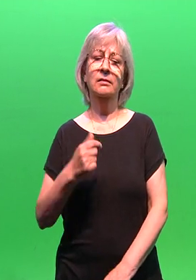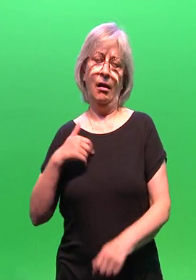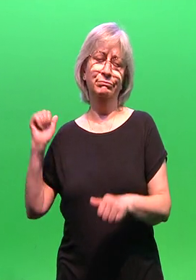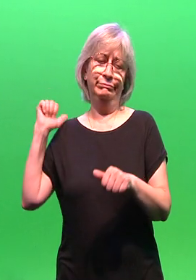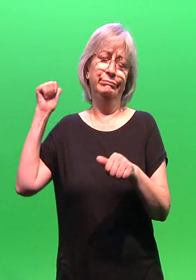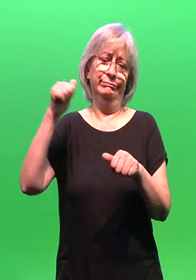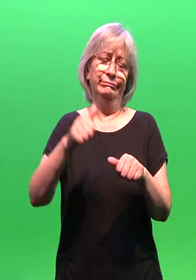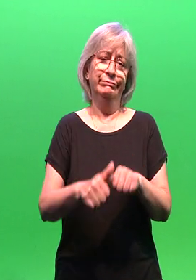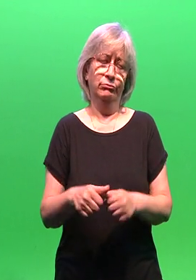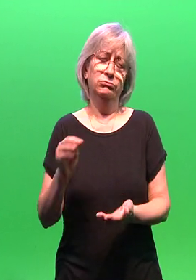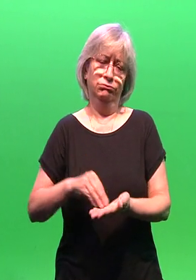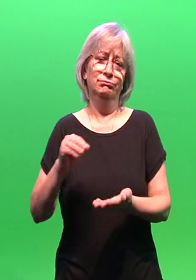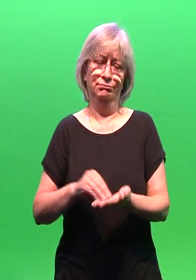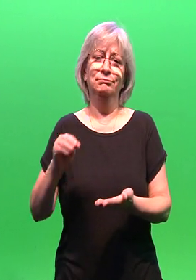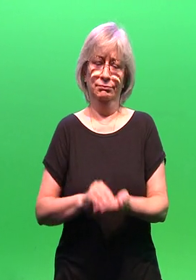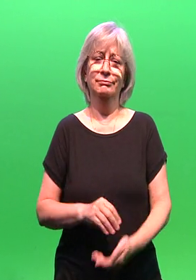Sí, m'ha passat moltes vegades.